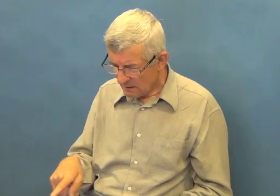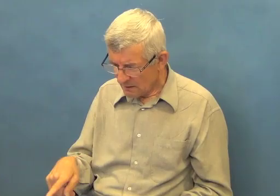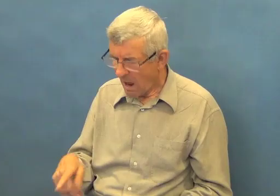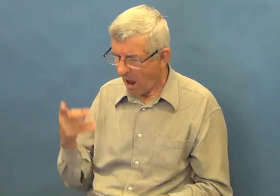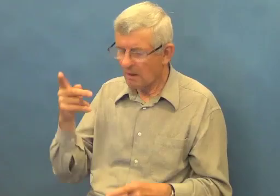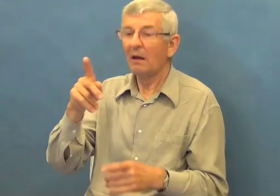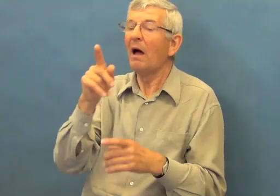Aha.